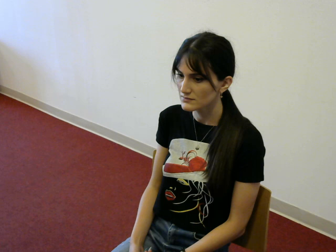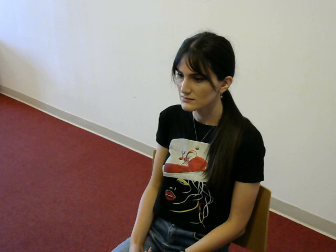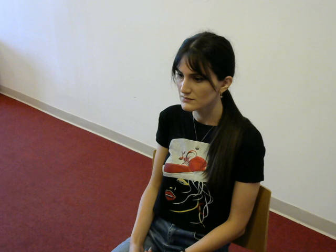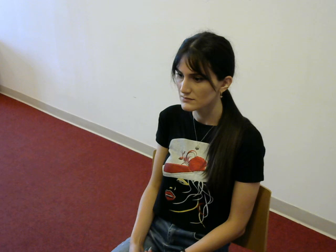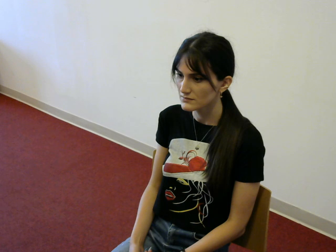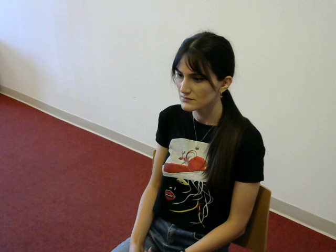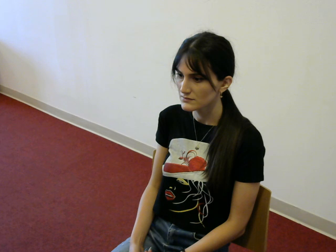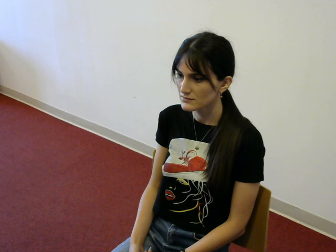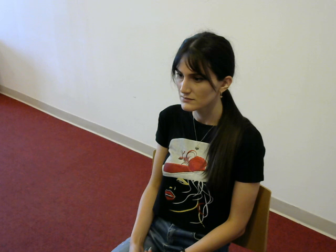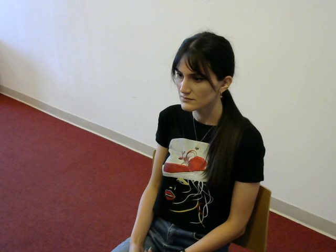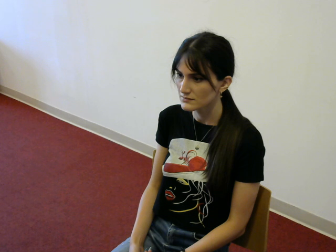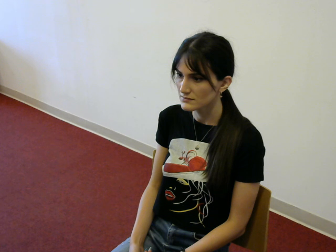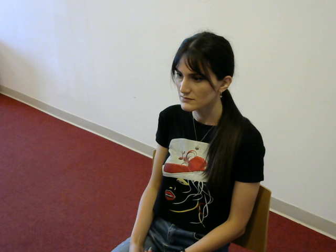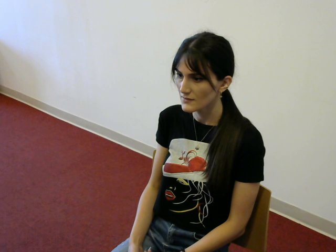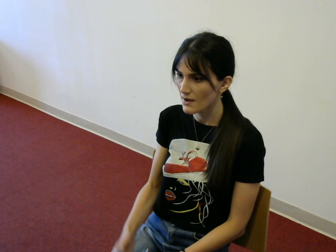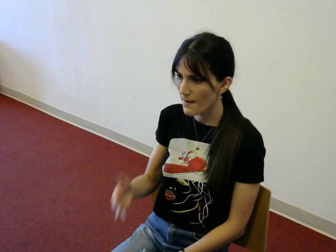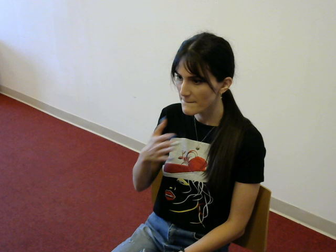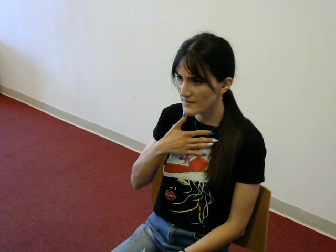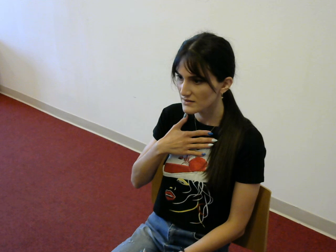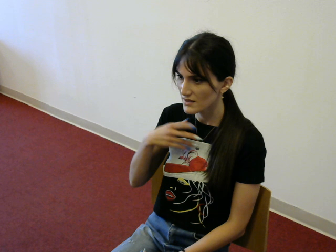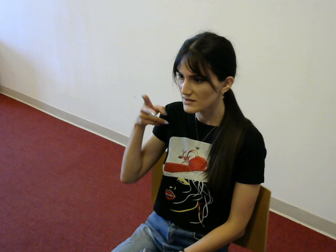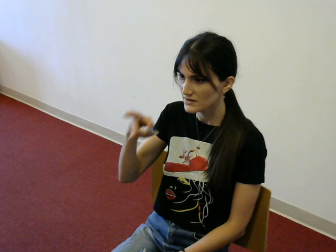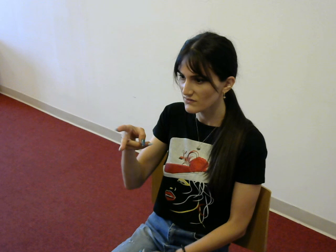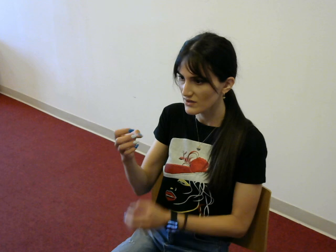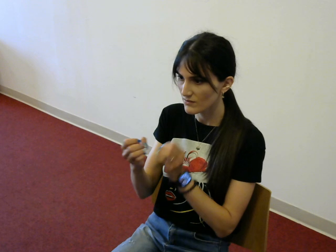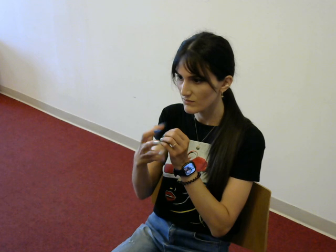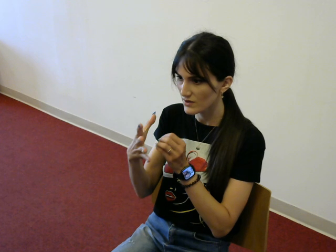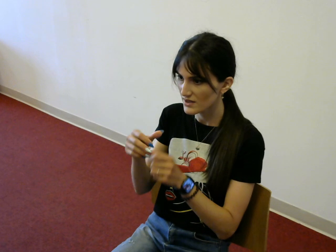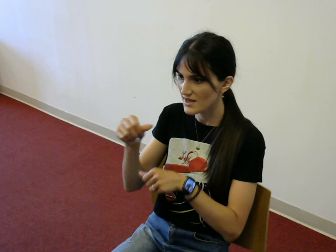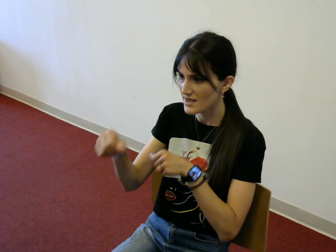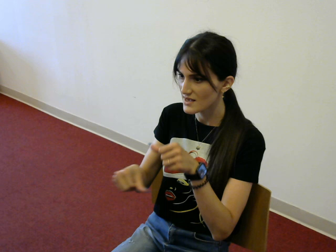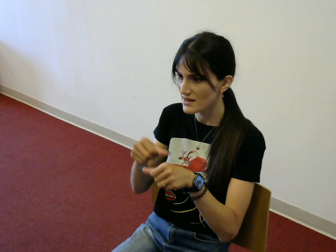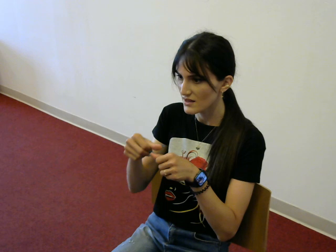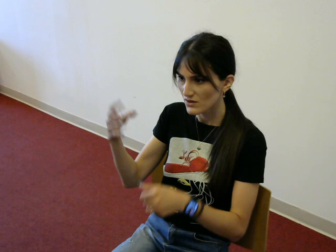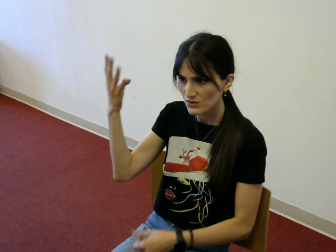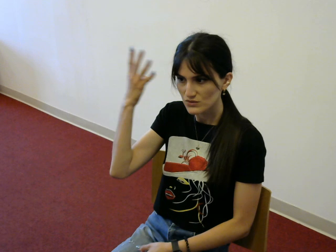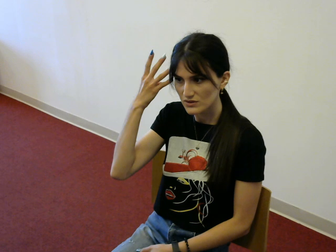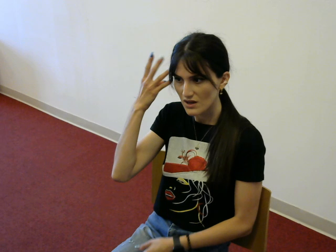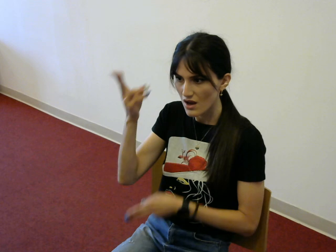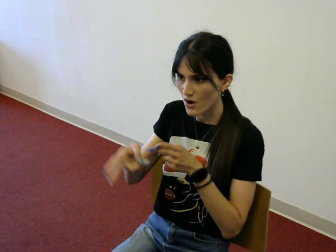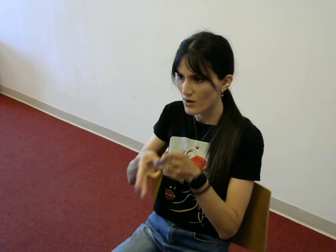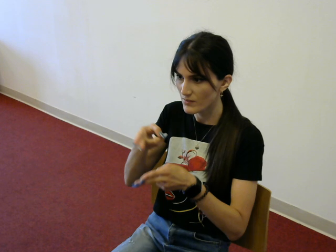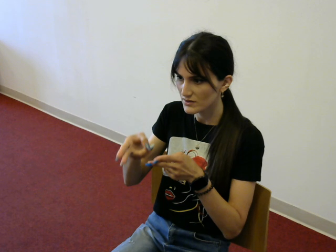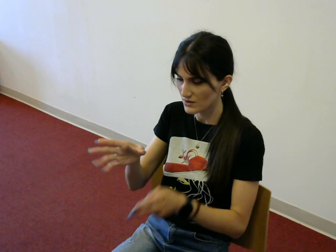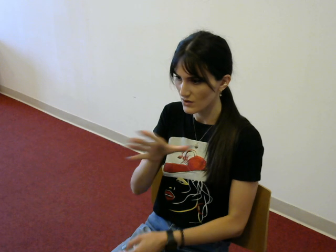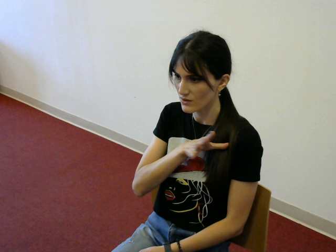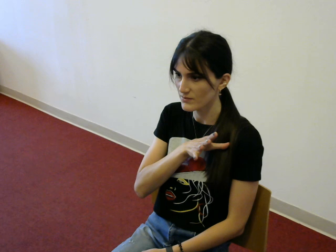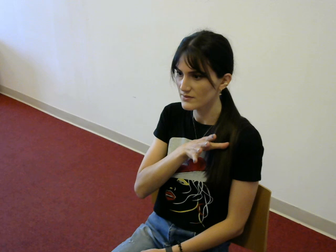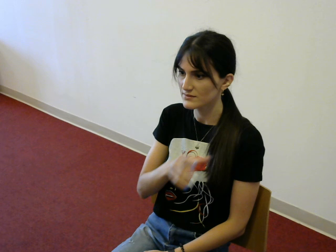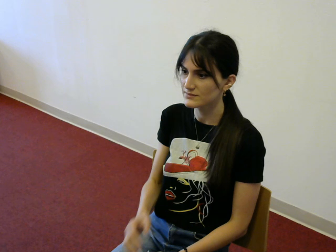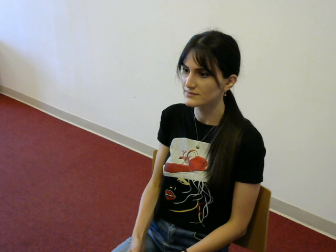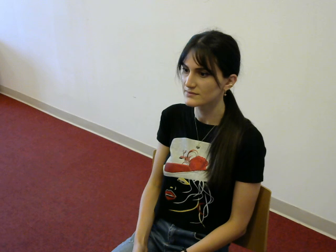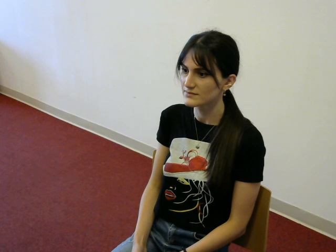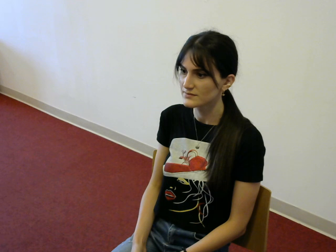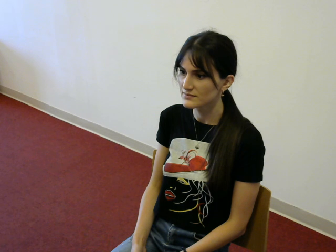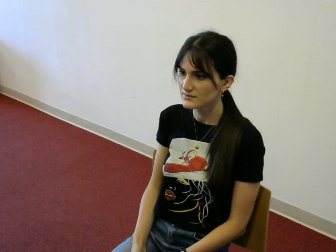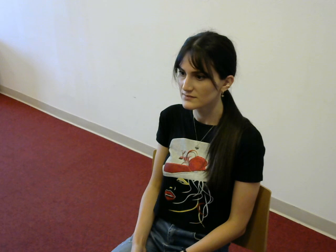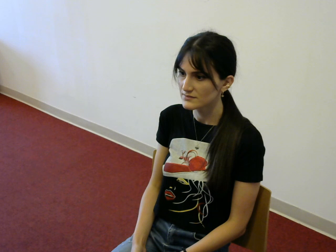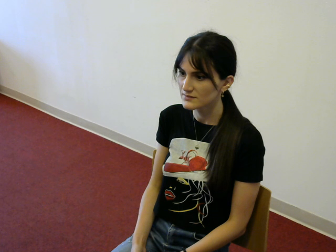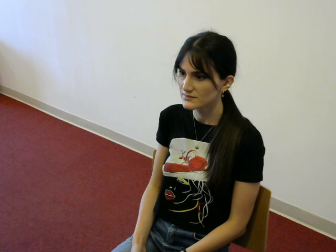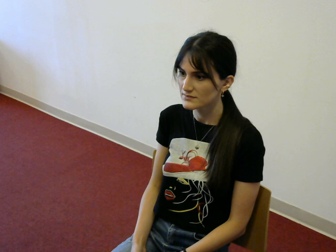Mən 2015-ci ildə koxlear implant əməliyyatı keçirmişəm